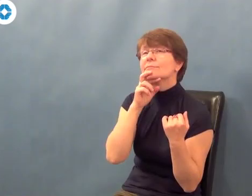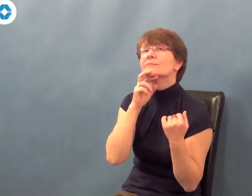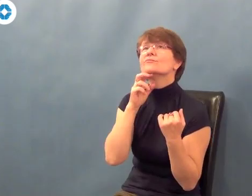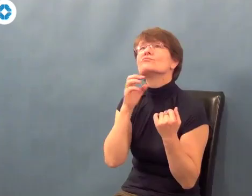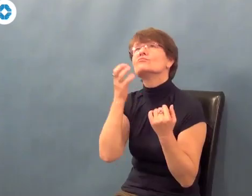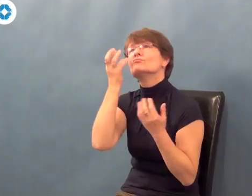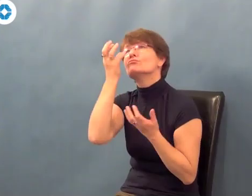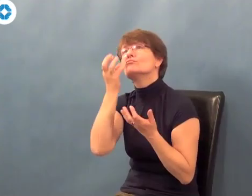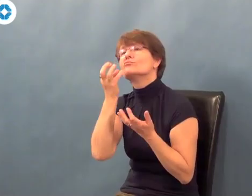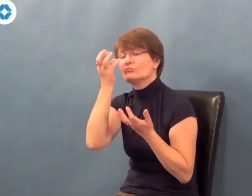Zrywa owoce z drzewa.